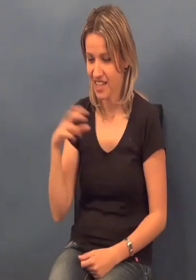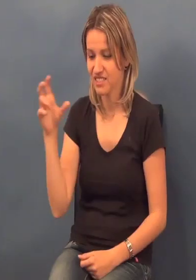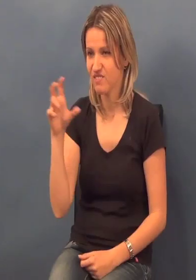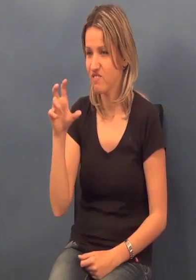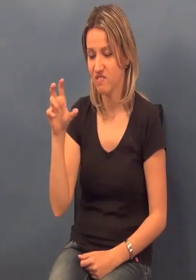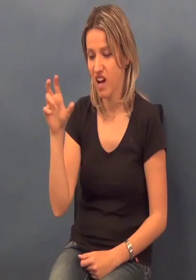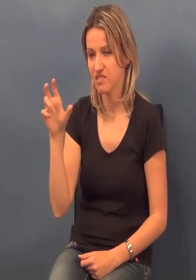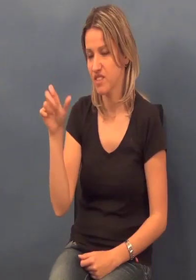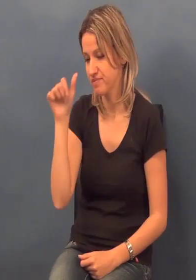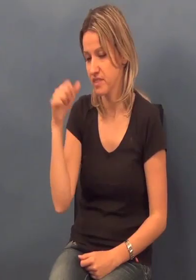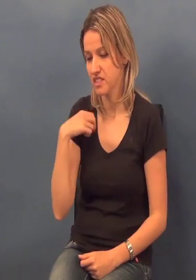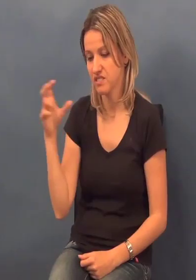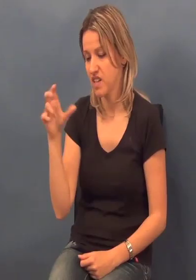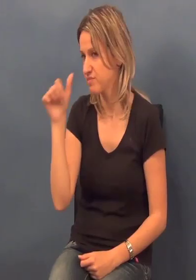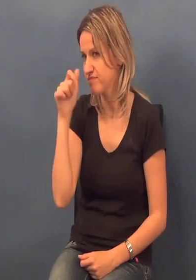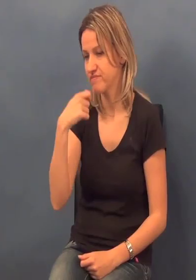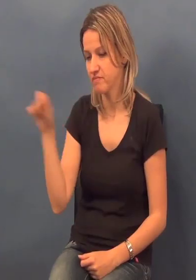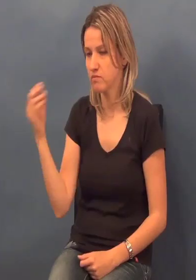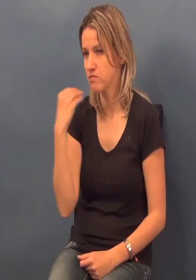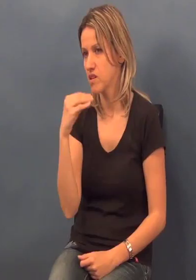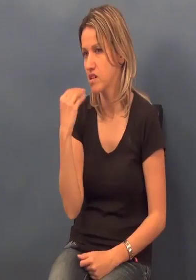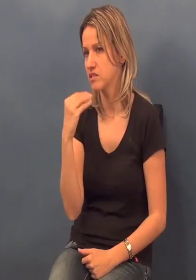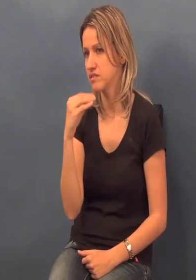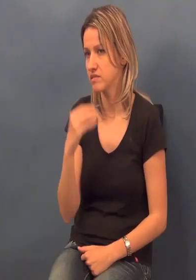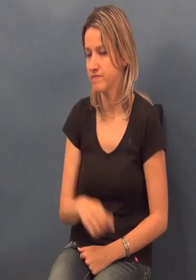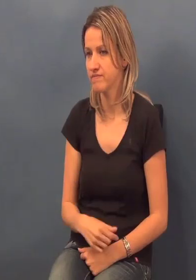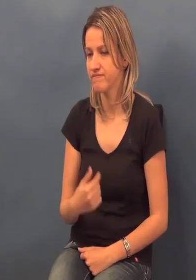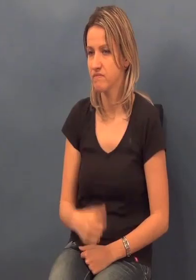Ja w czwartek, w czwartek nie mogę, bo wyjeżdżam nad morze.